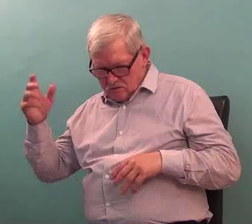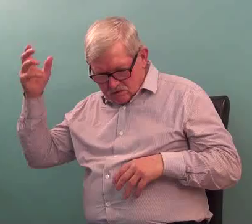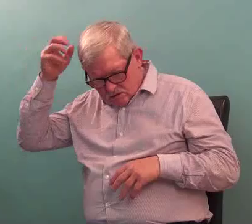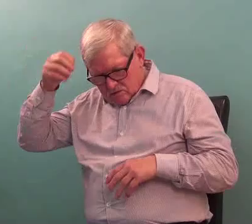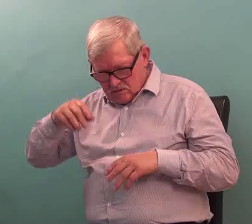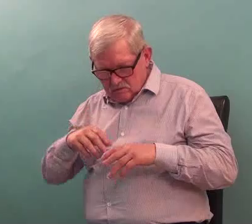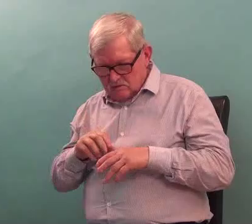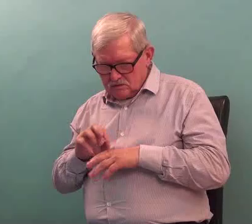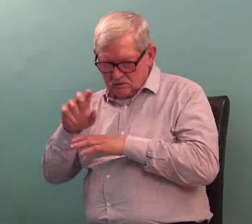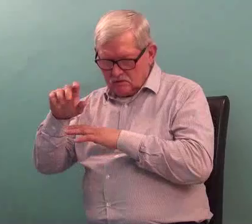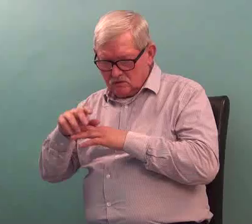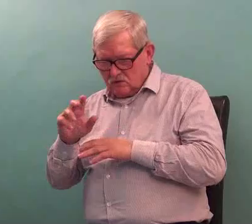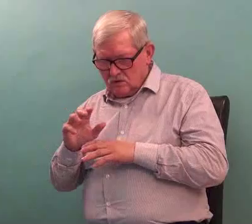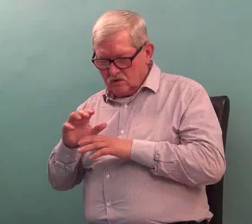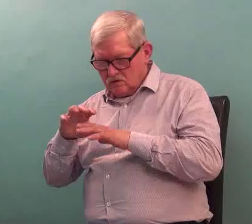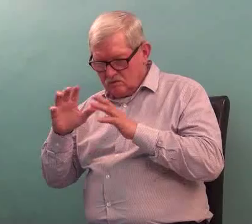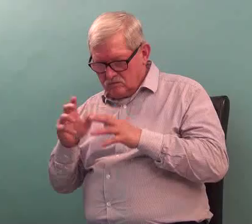Chłopiec wchodzi na coś dużego.